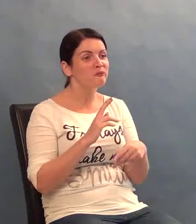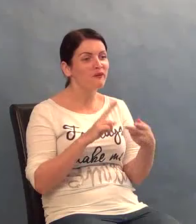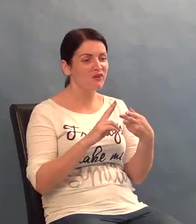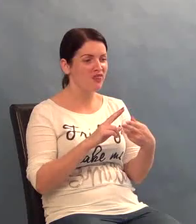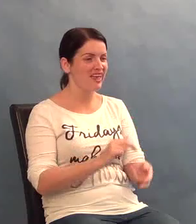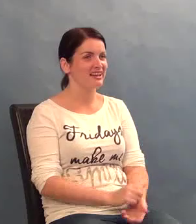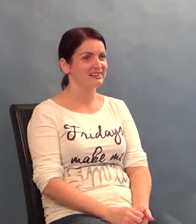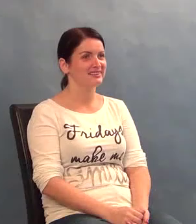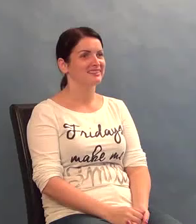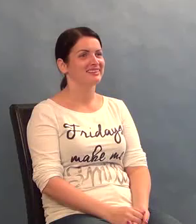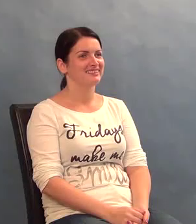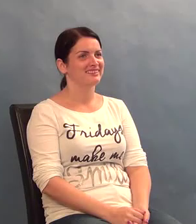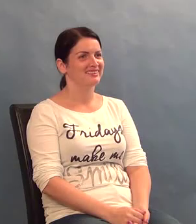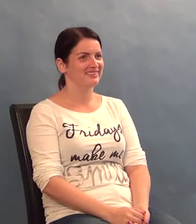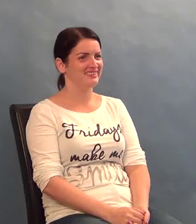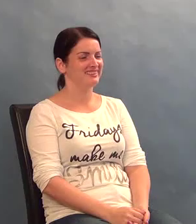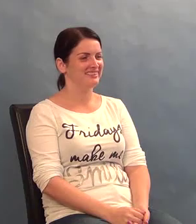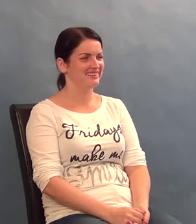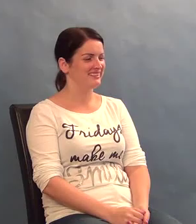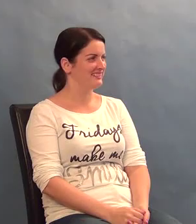Już jesteś pracoholiczką.